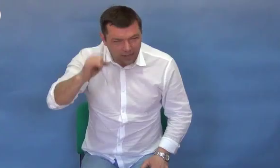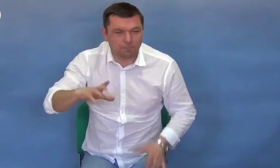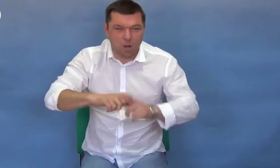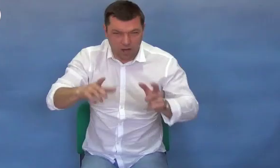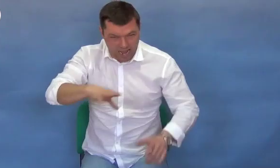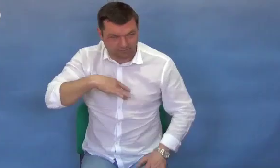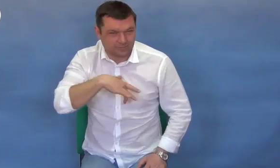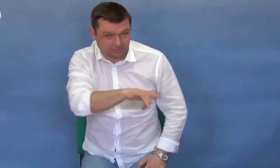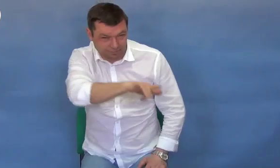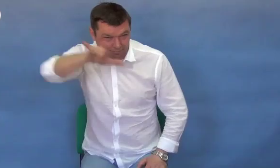Leciałem razem z kolegą.